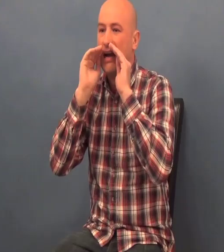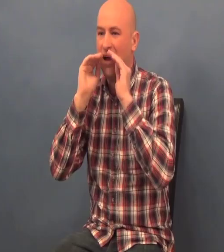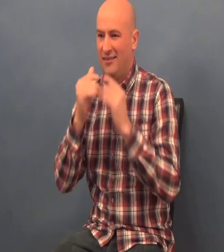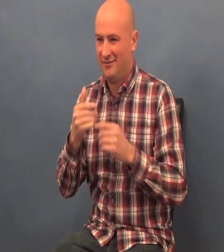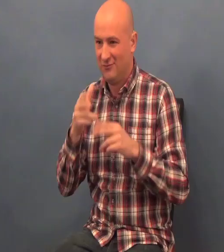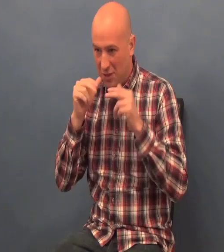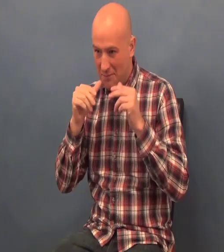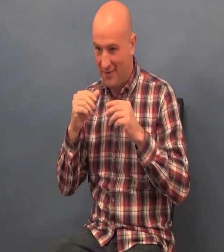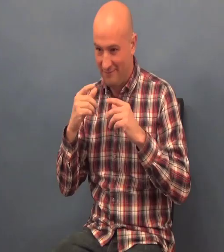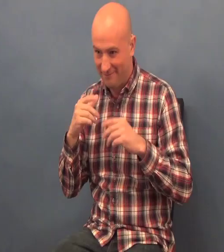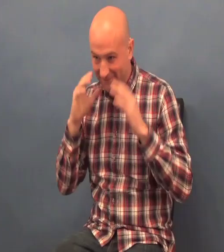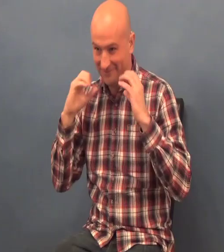Żabę?